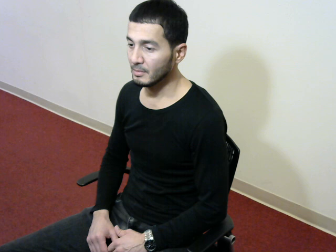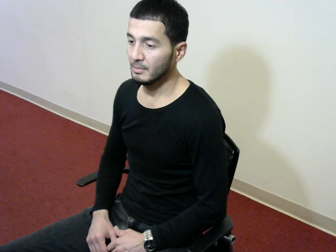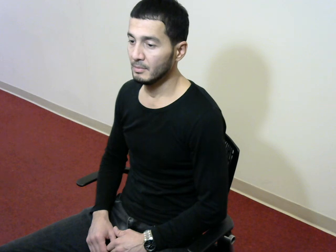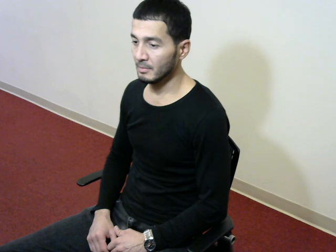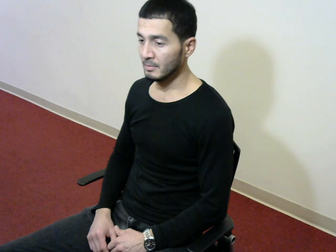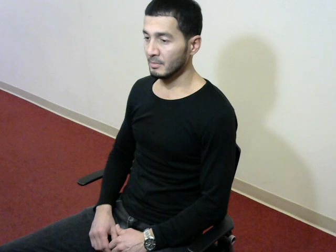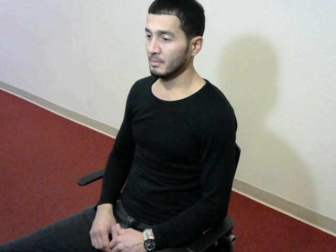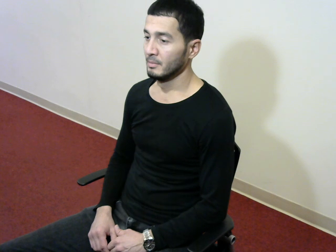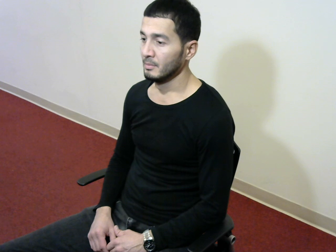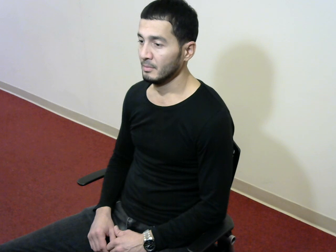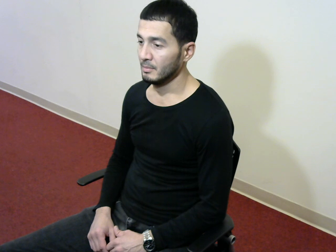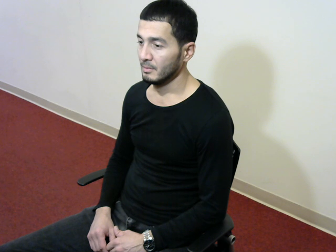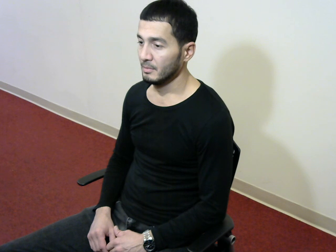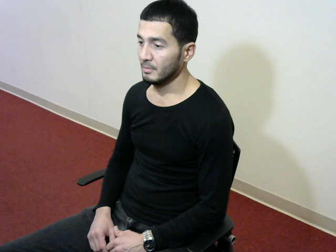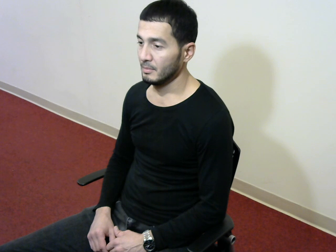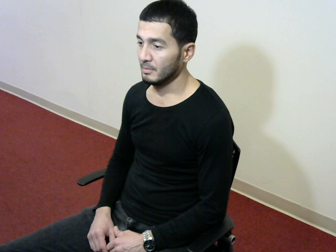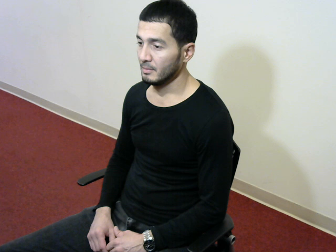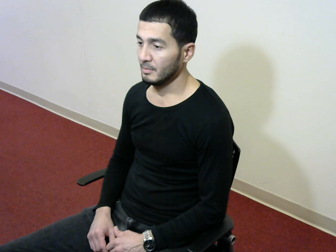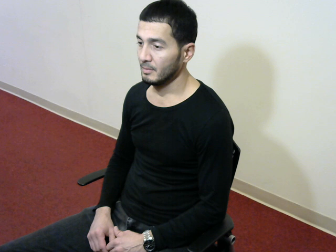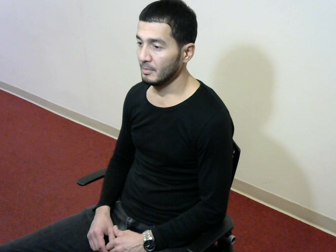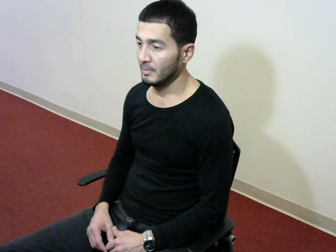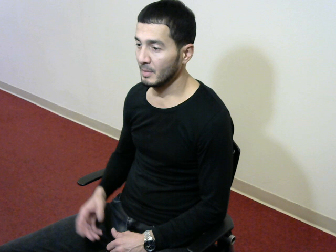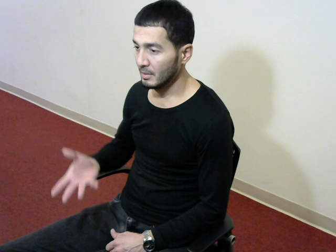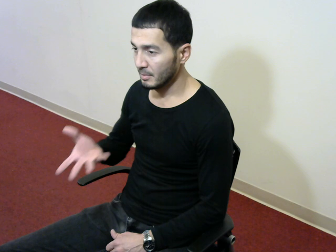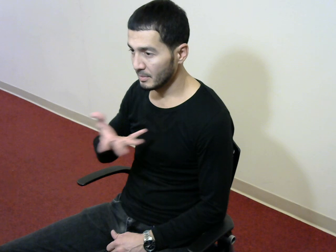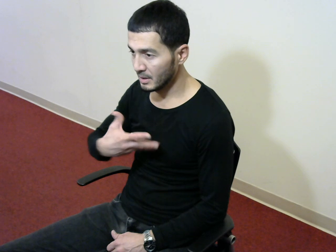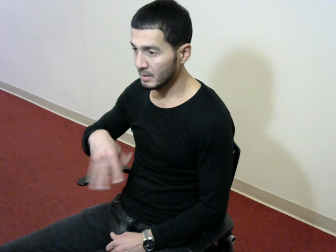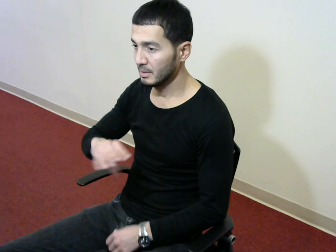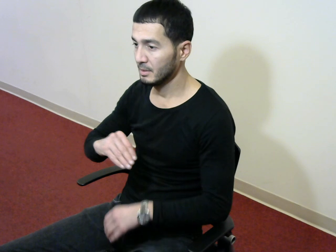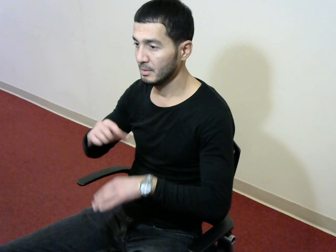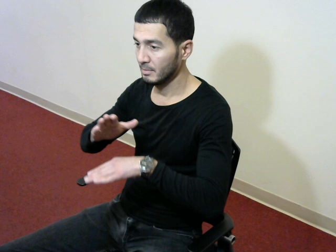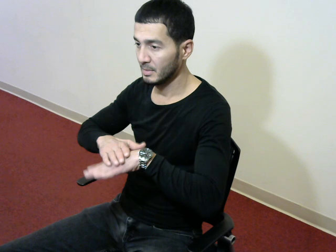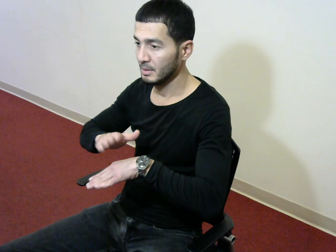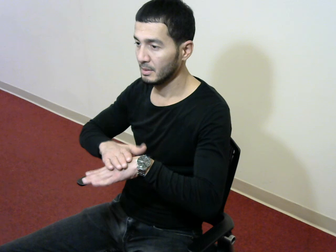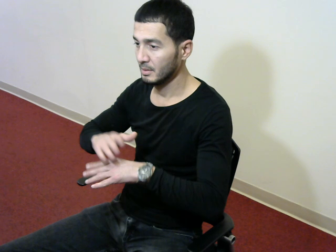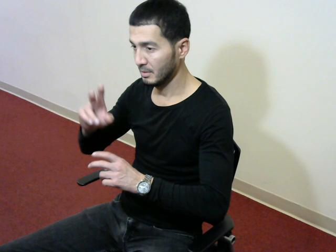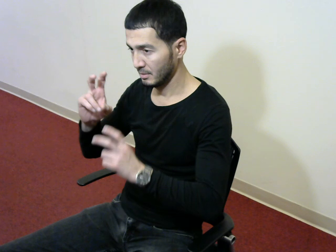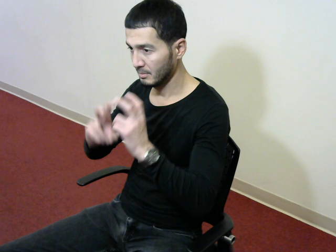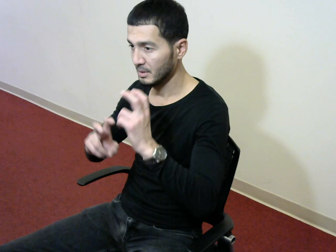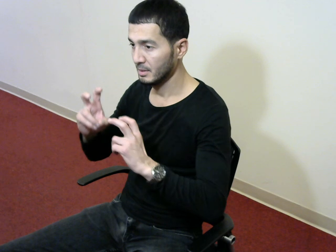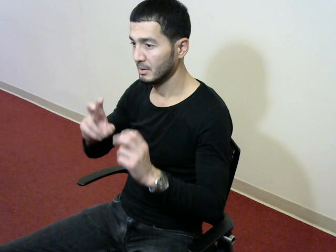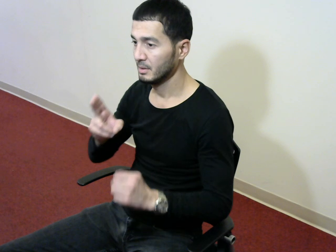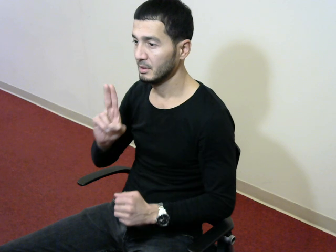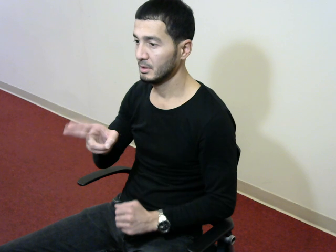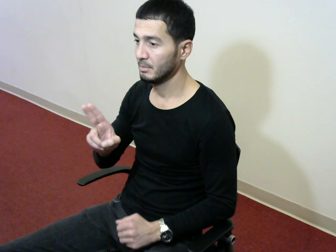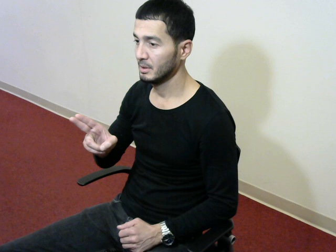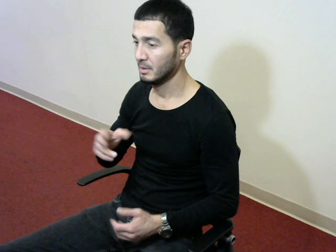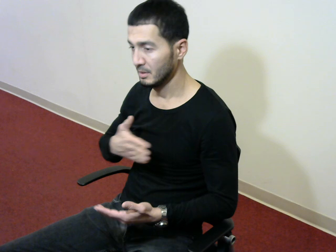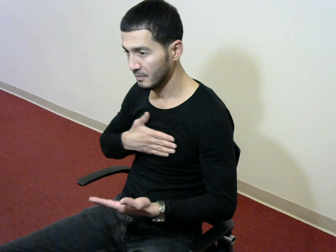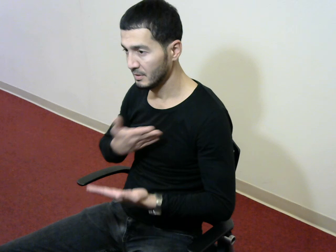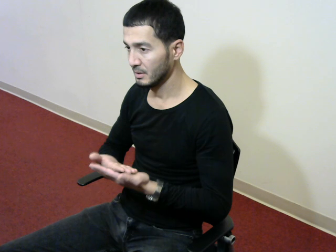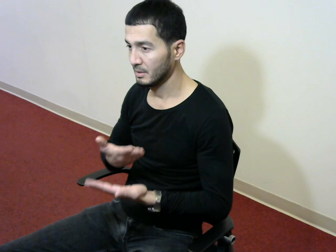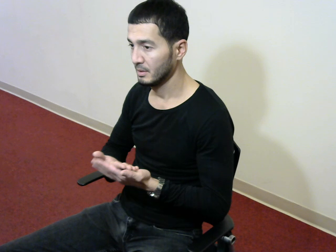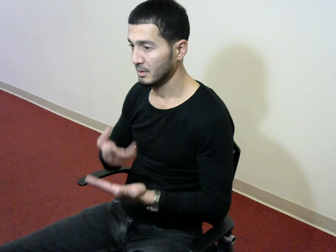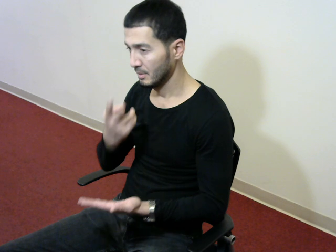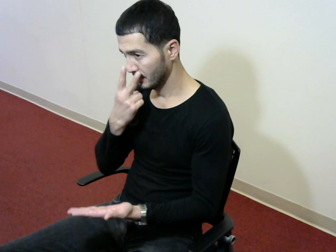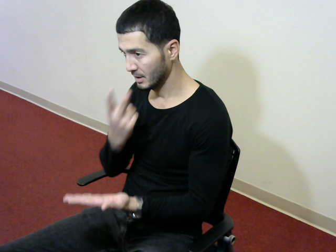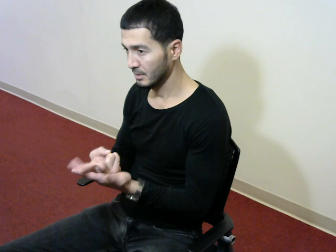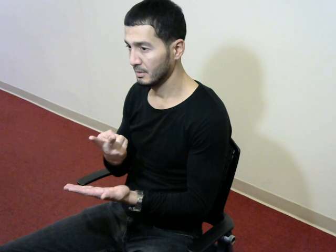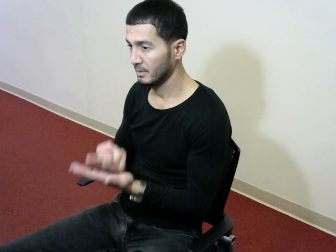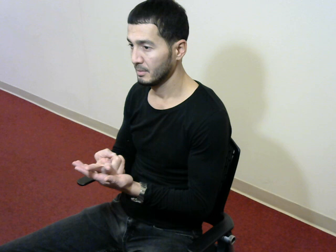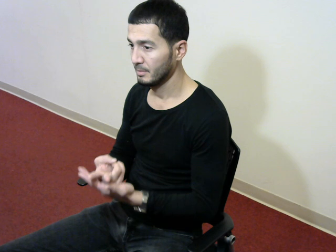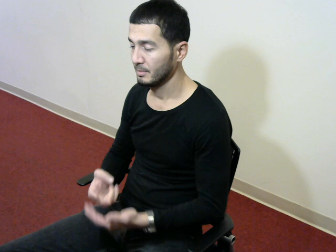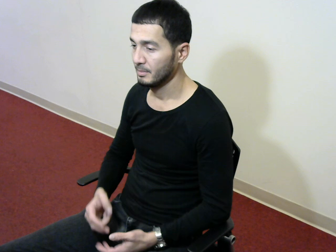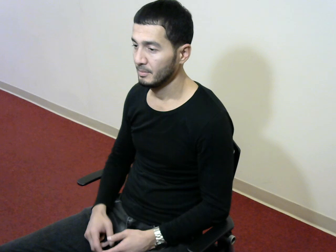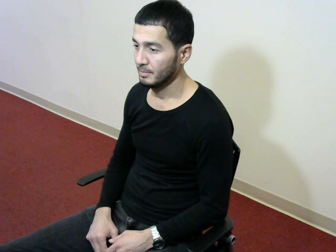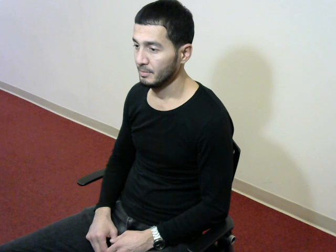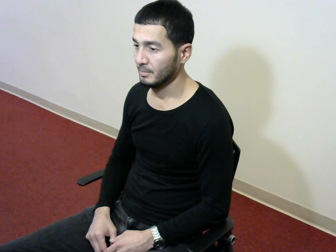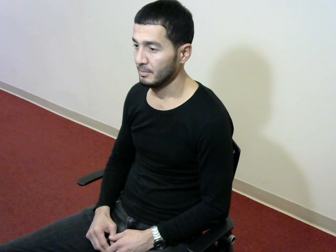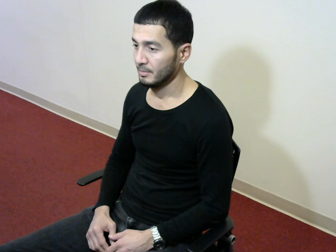Biz özəl şirkət kimi fəaliyyət göstəririk